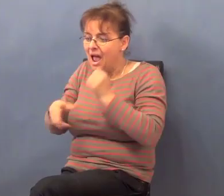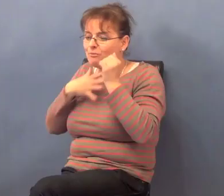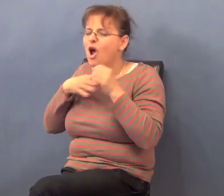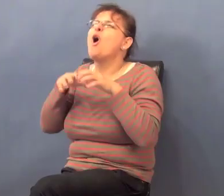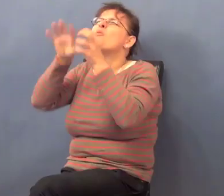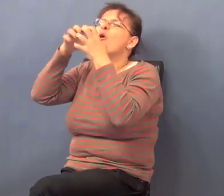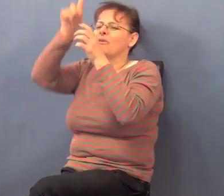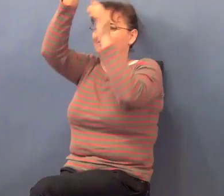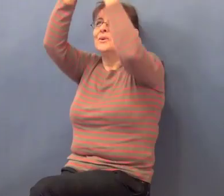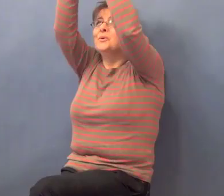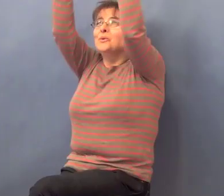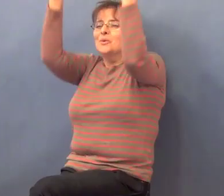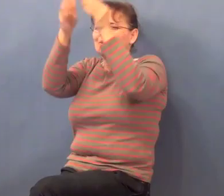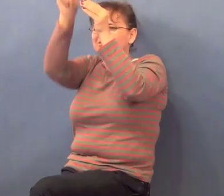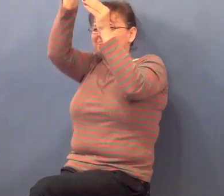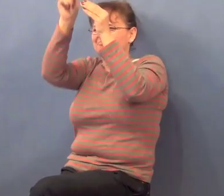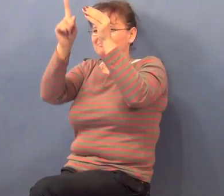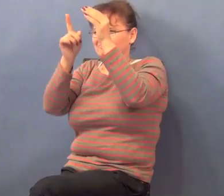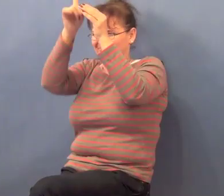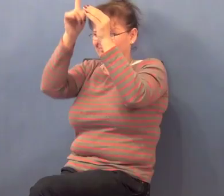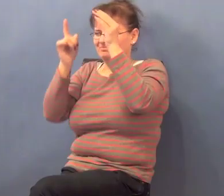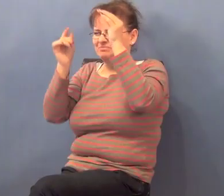Pies szczeka do wiszącego ula.